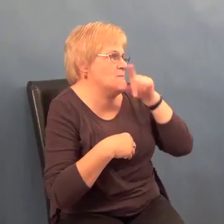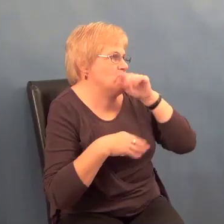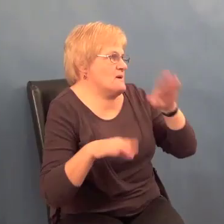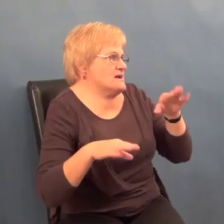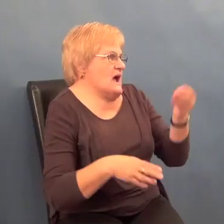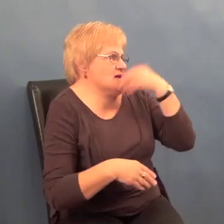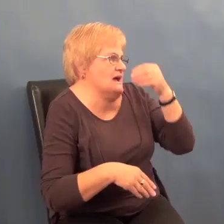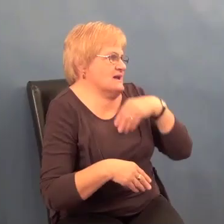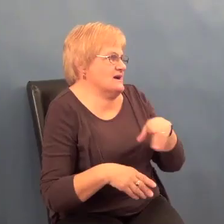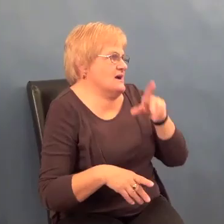Ptak zjada.